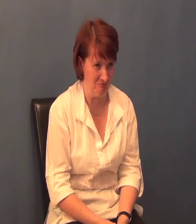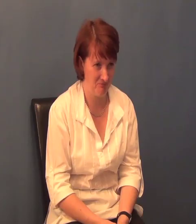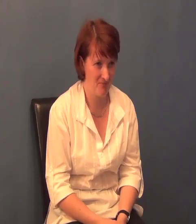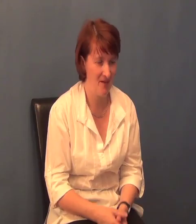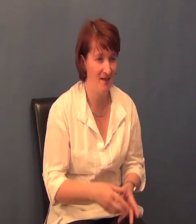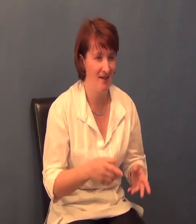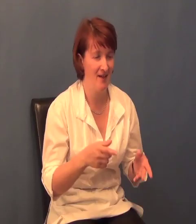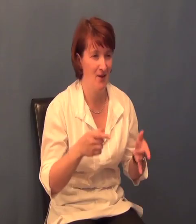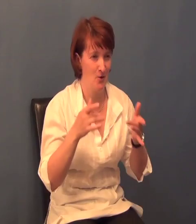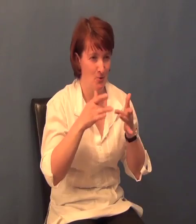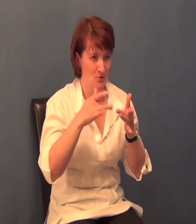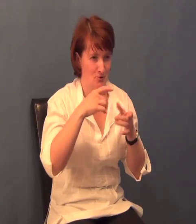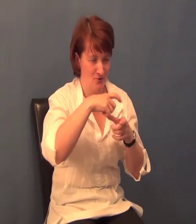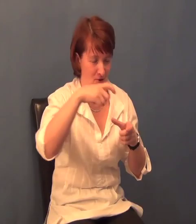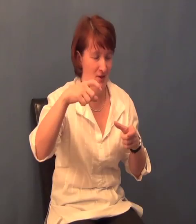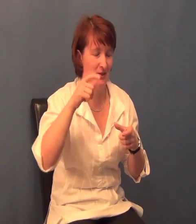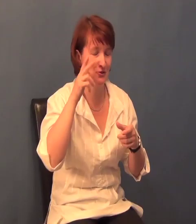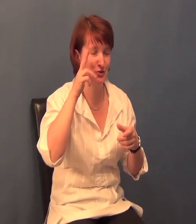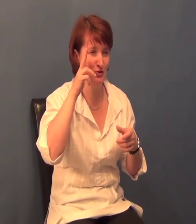Jest łóżko i żaba...